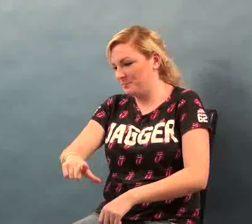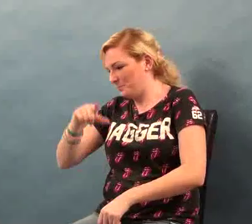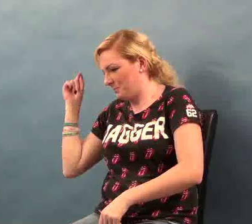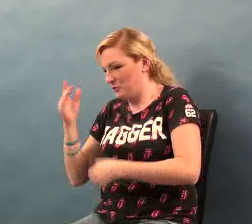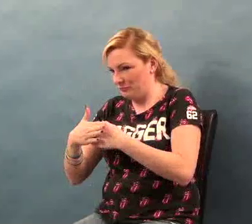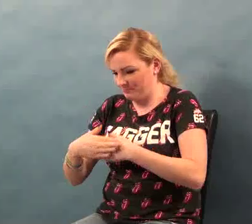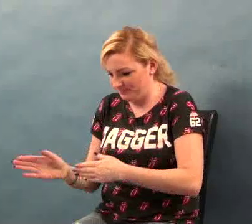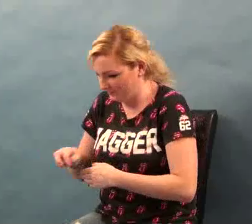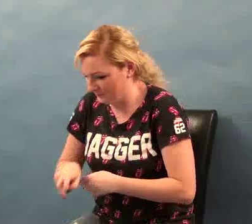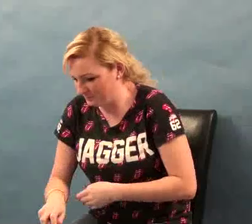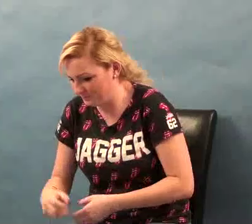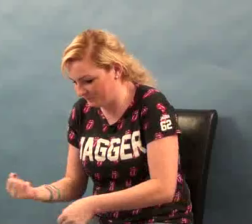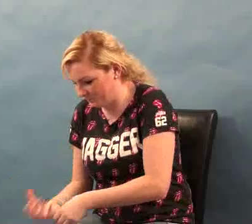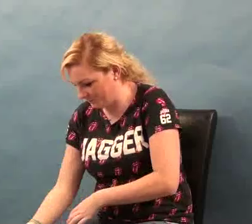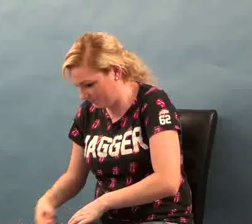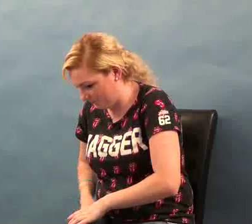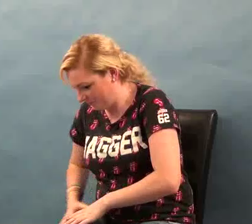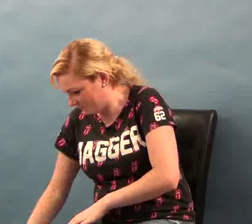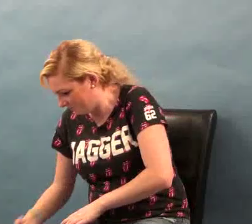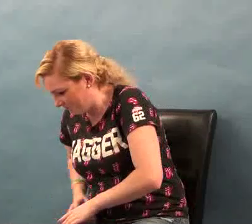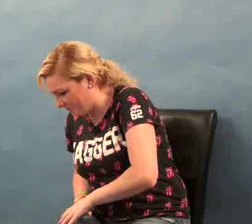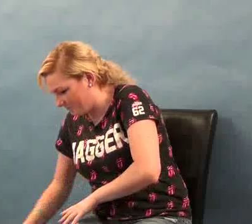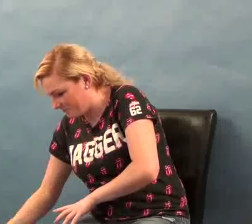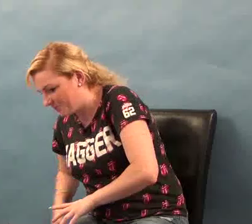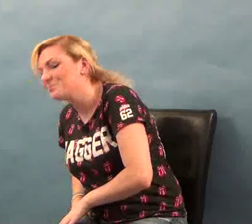Otwiera drzwi i zbiera kamienie do kieszeni.